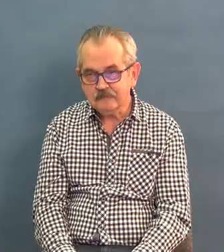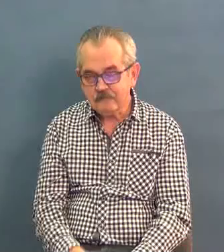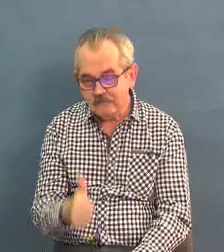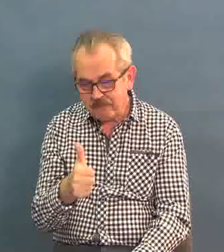Super.